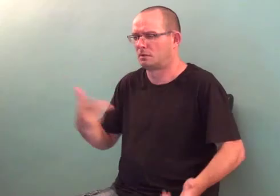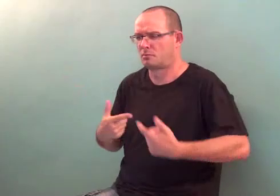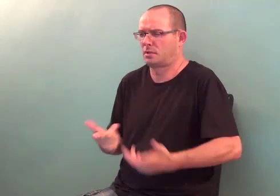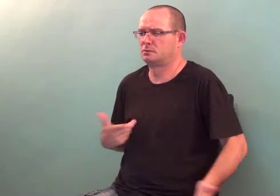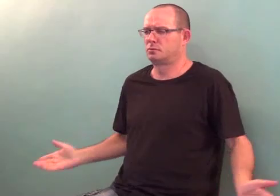Nie pasuje mi.